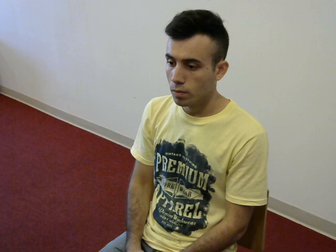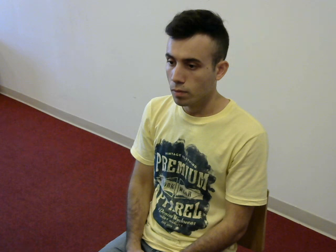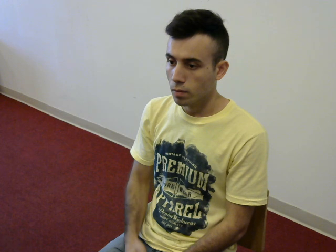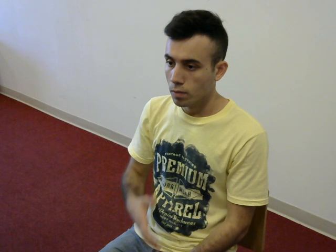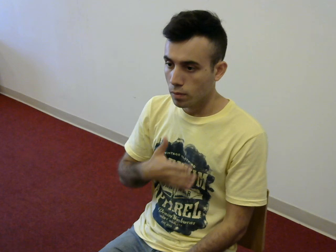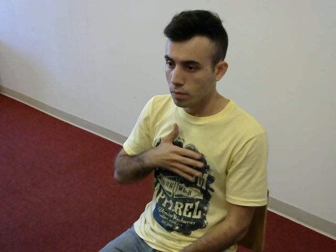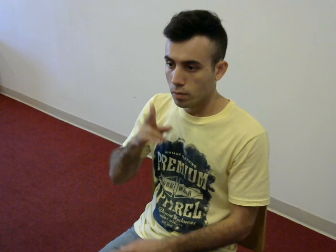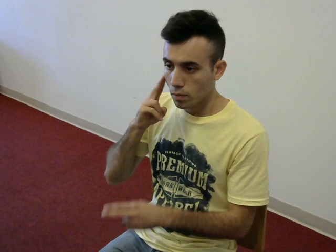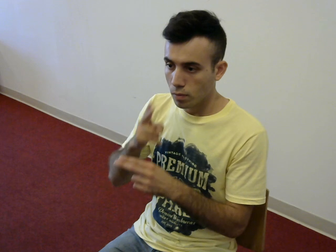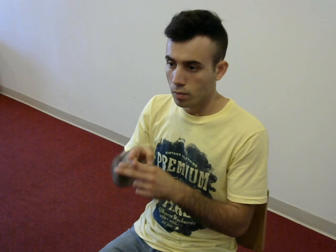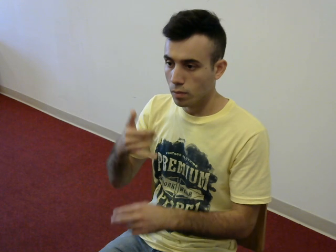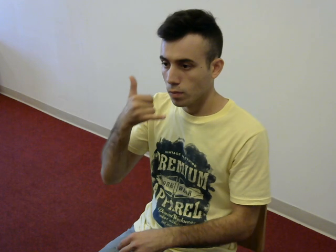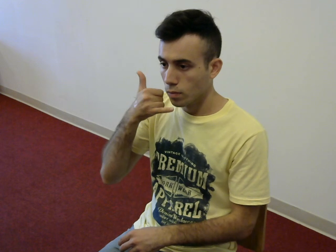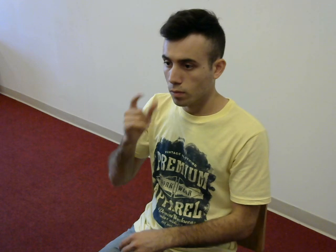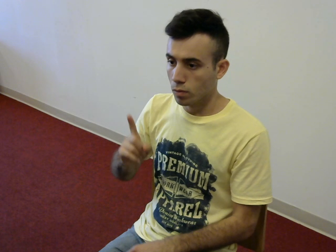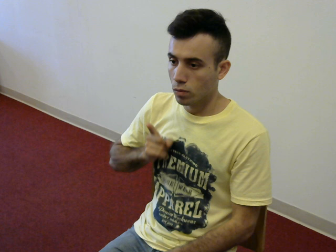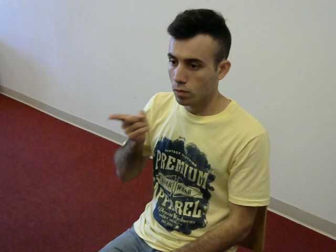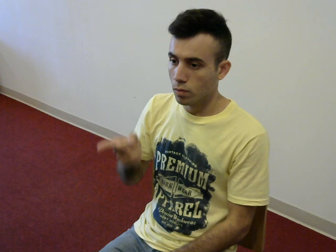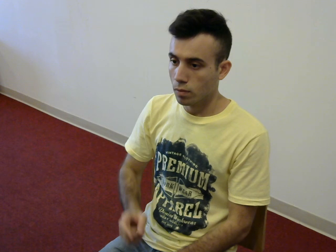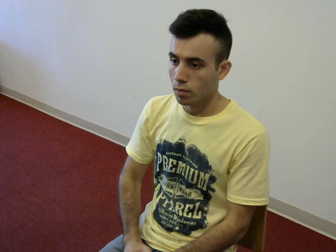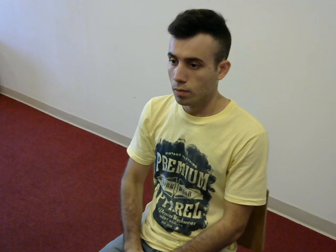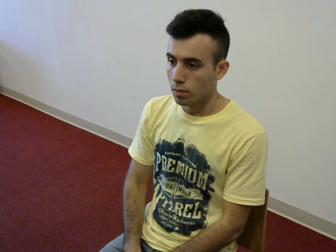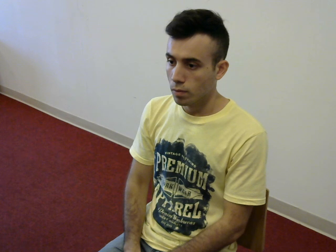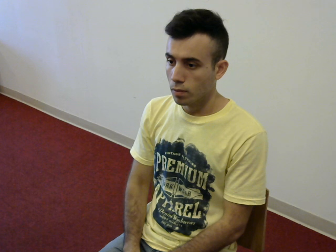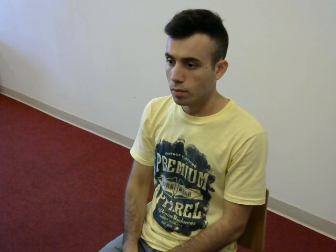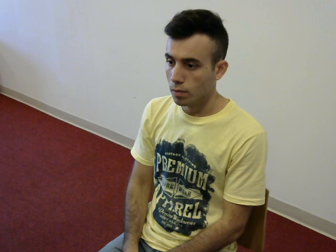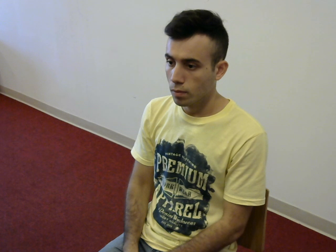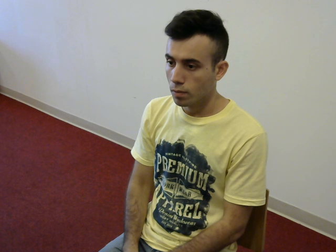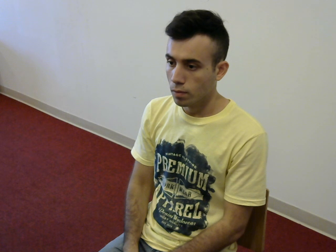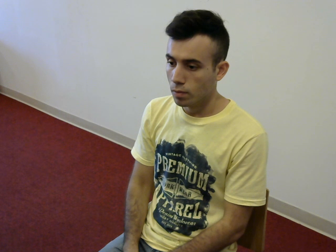Mənim qardaşım telefon ustasıdır